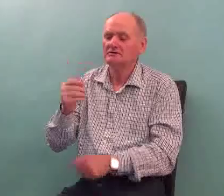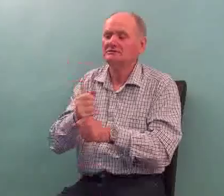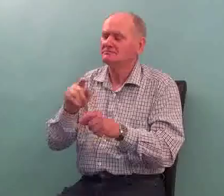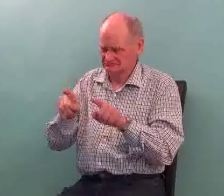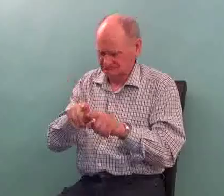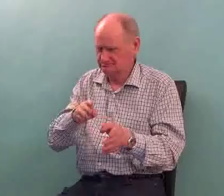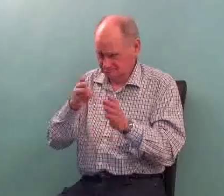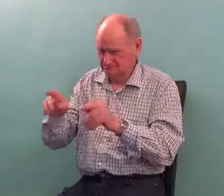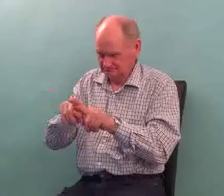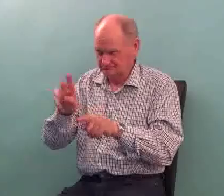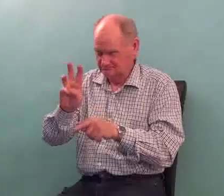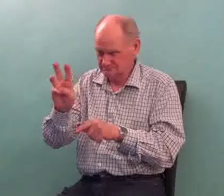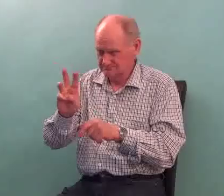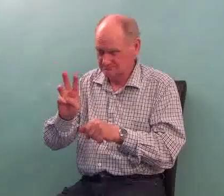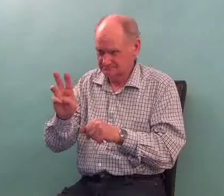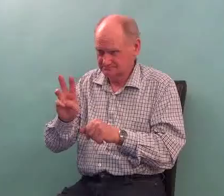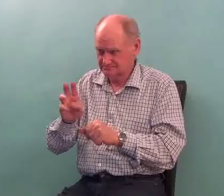Następny to wtorek?